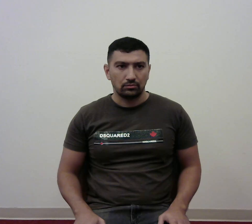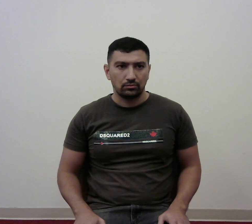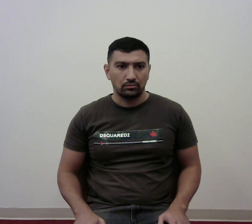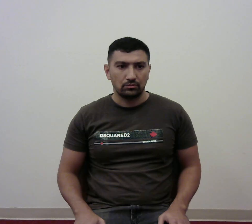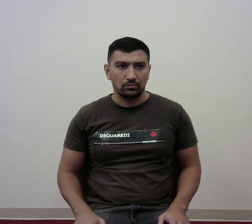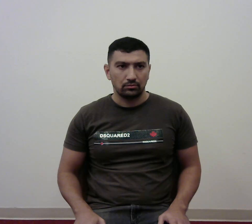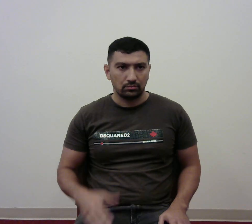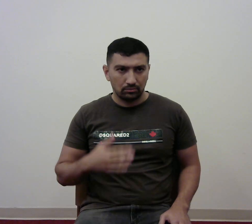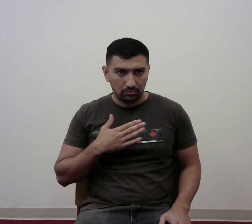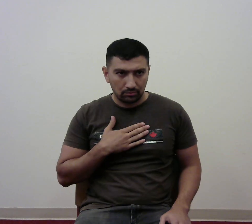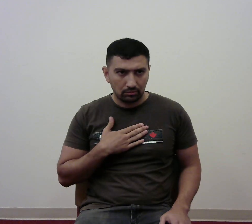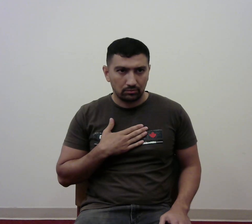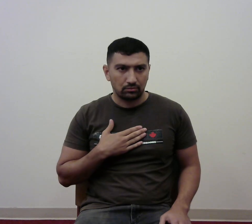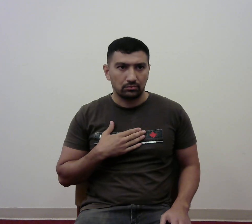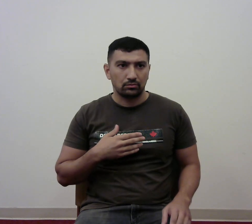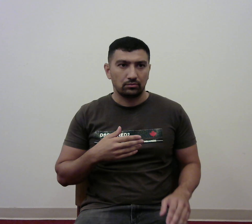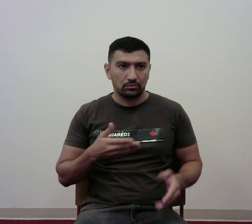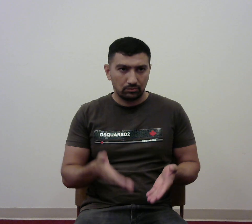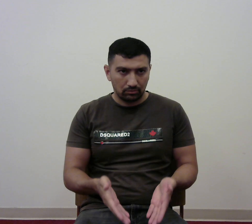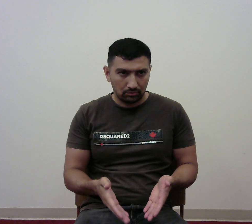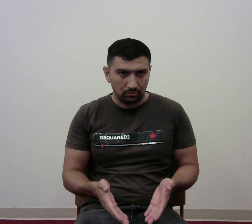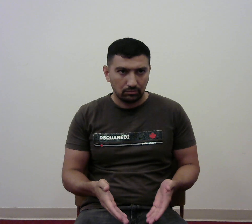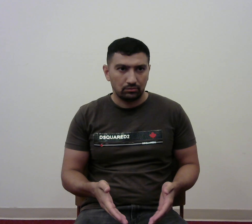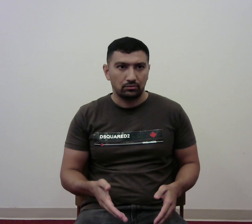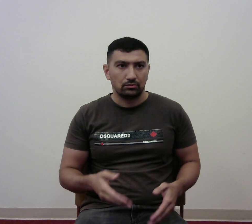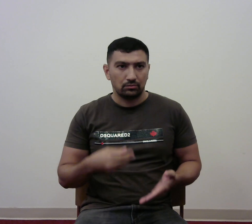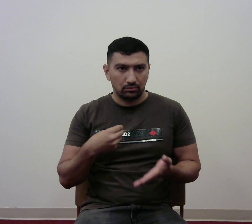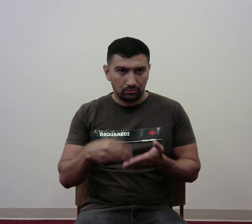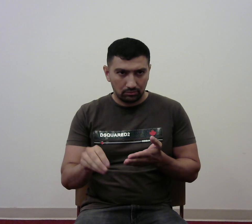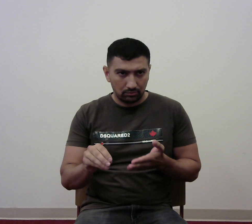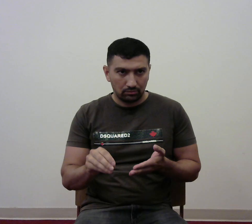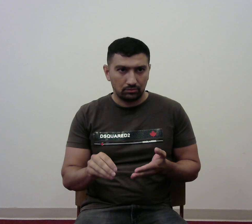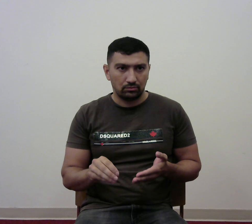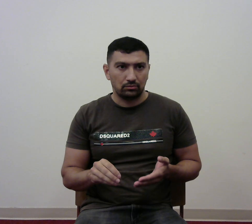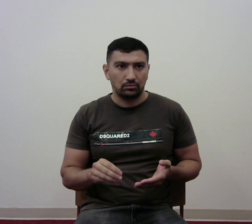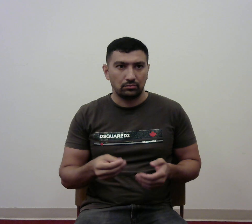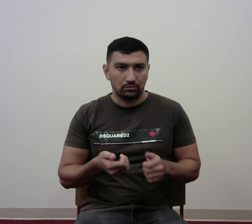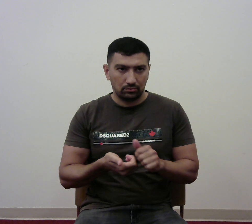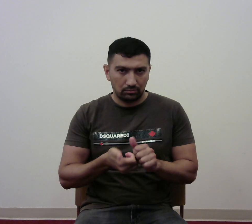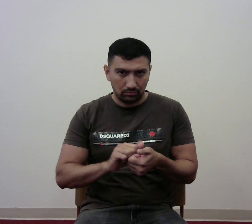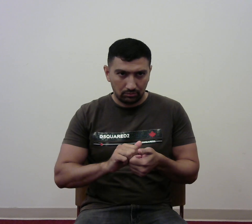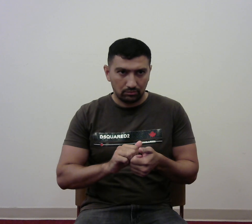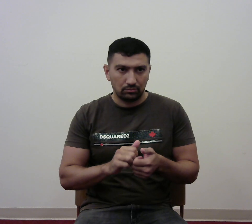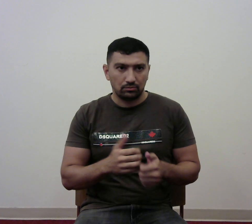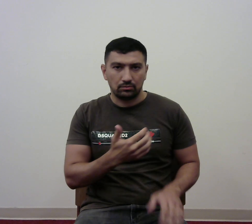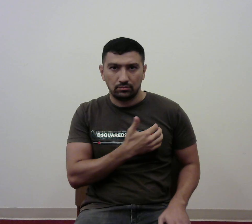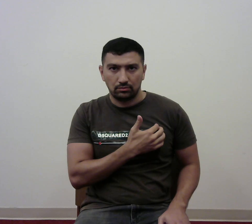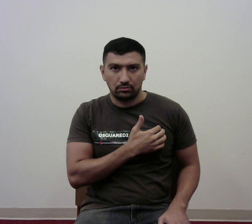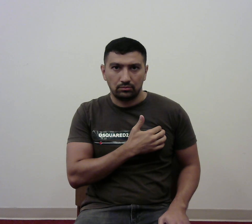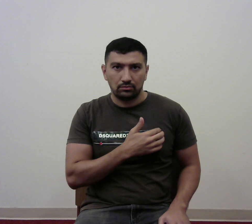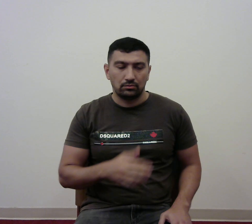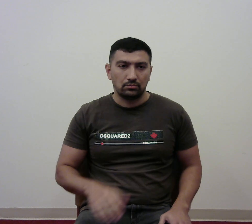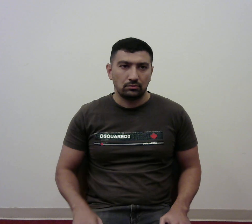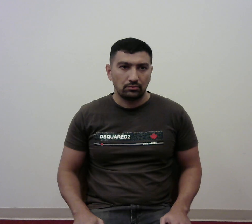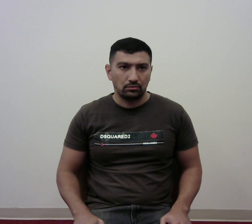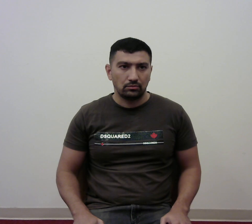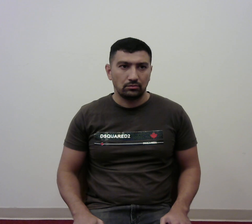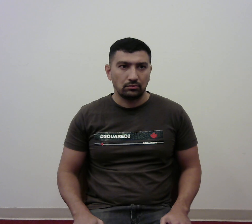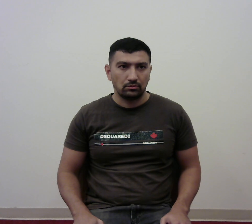Mən buradan aldıqlarımı dəyişmək istəyirəm